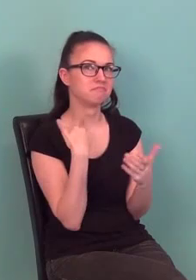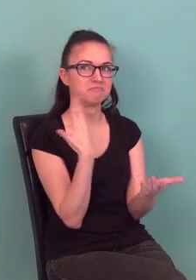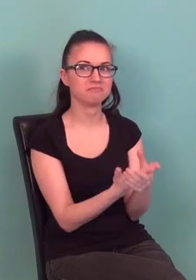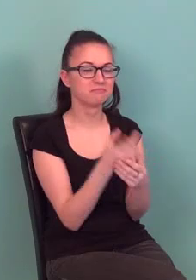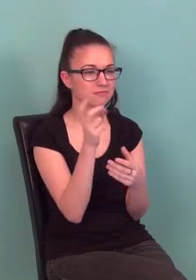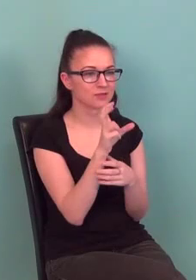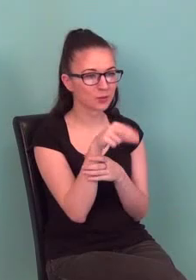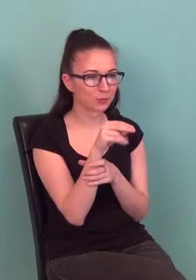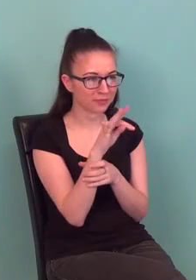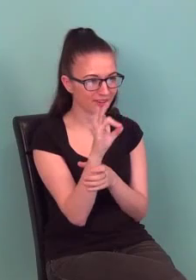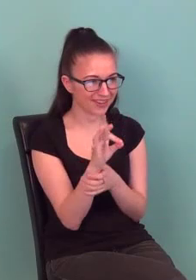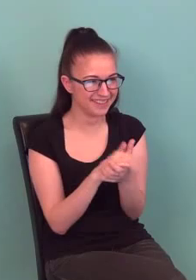Ja proponuję Chuptio".